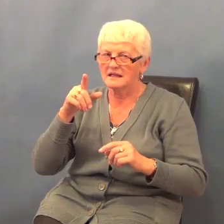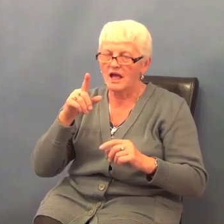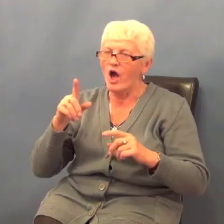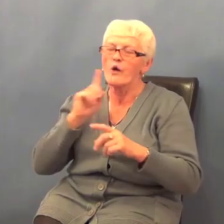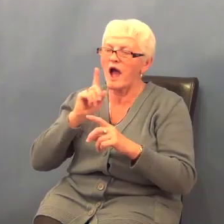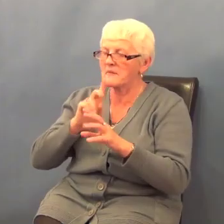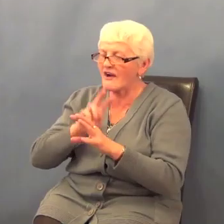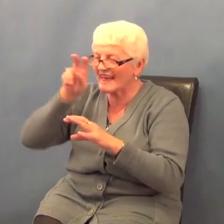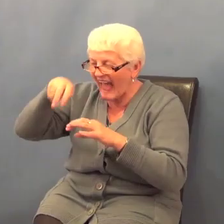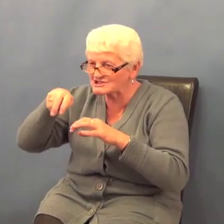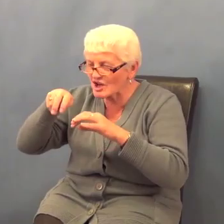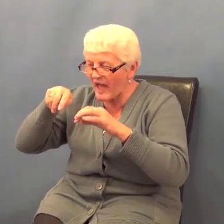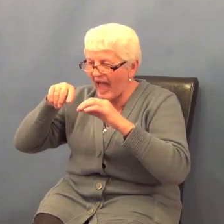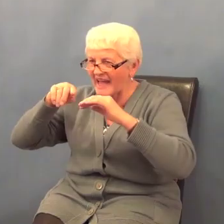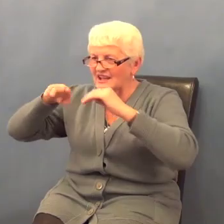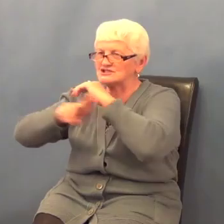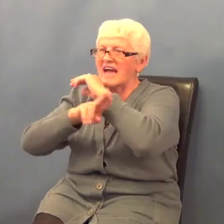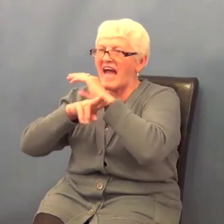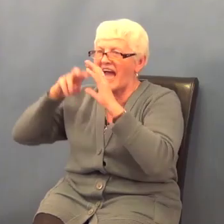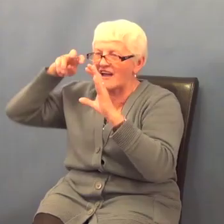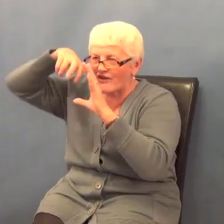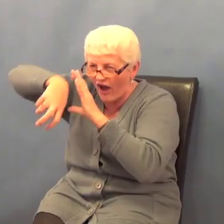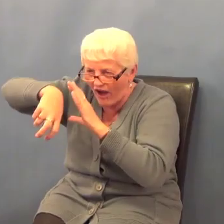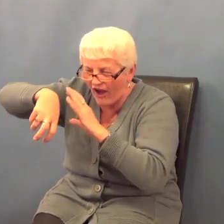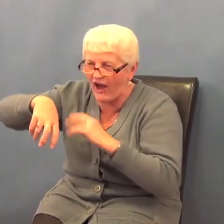Chłopiec wszedł do dziupli na drzewie.